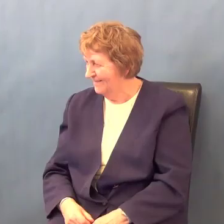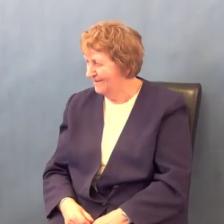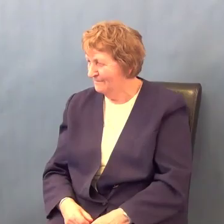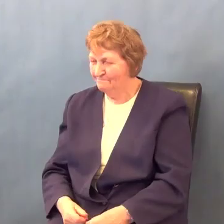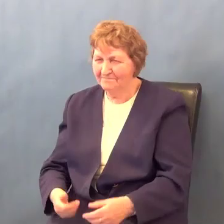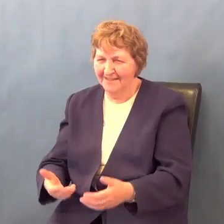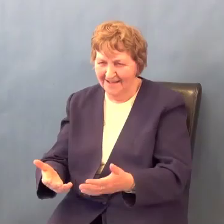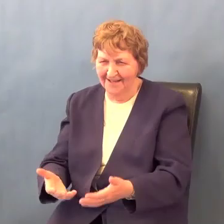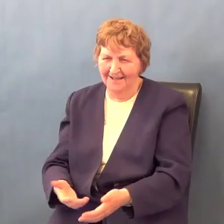No.